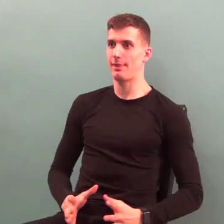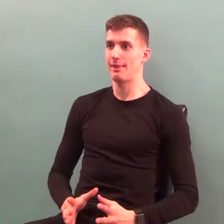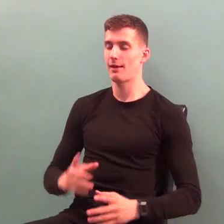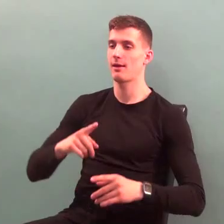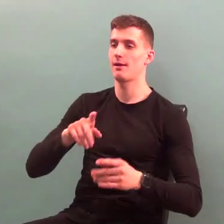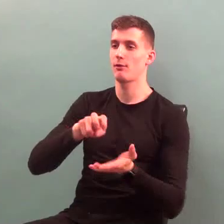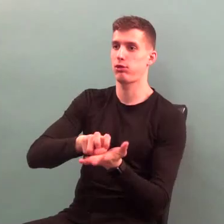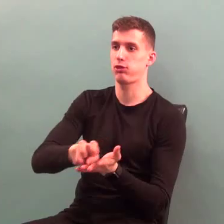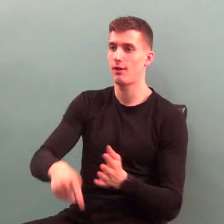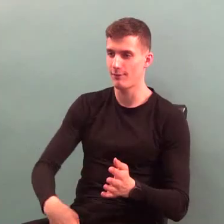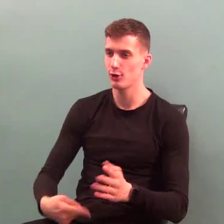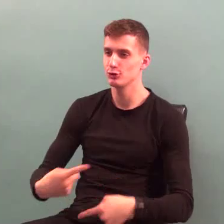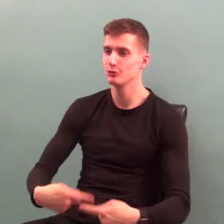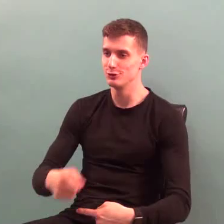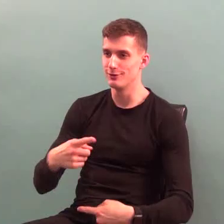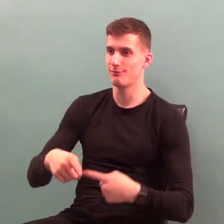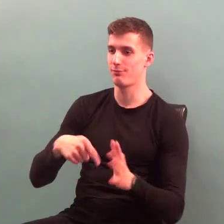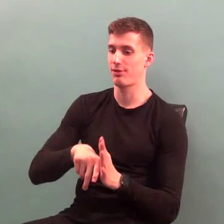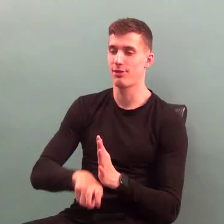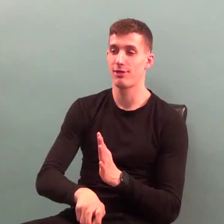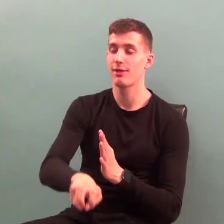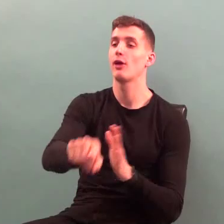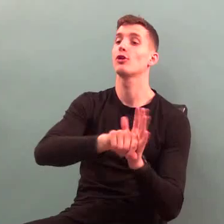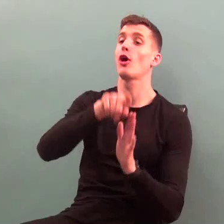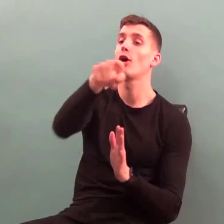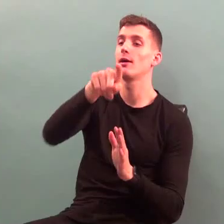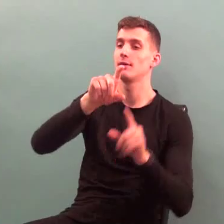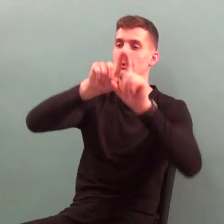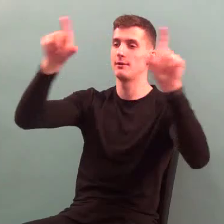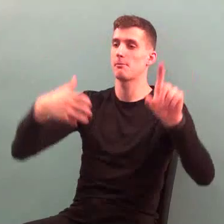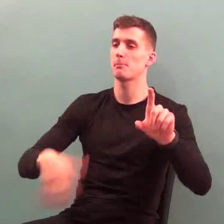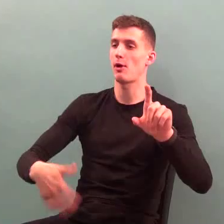Kot turla się z kulą w brzuchu do kręgielni.